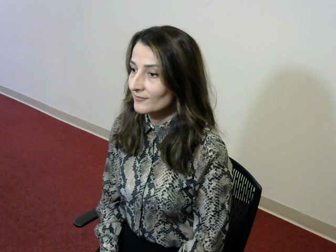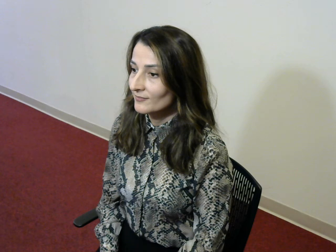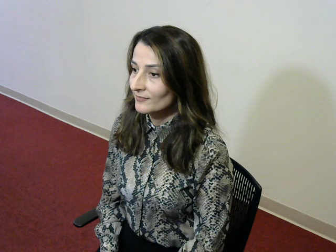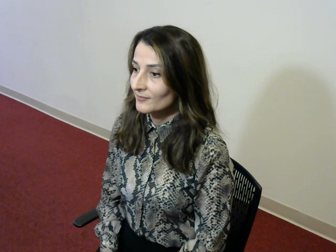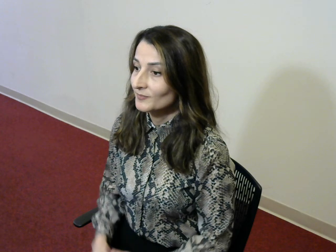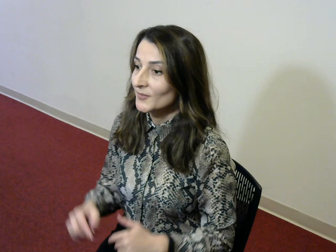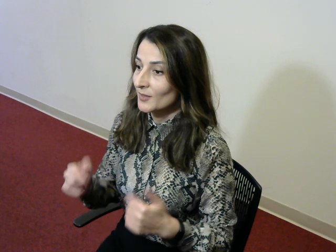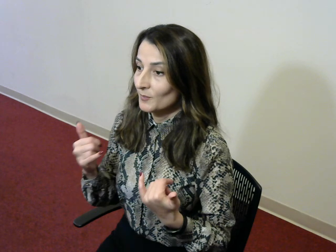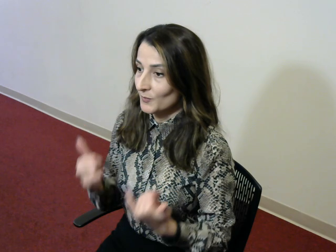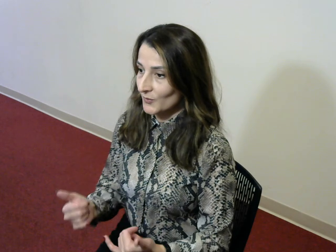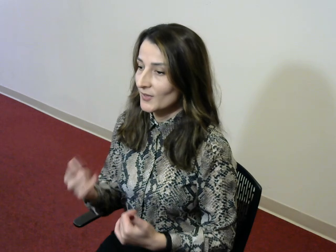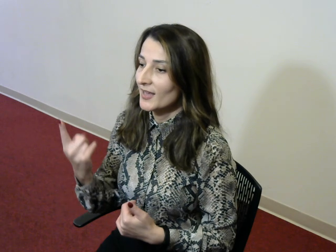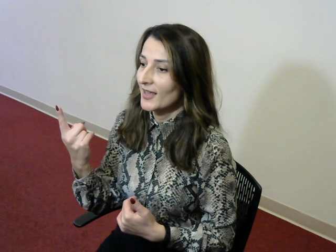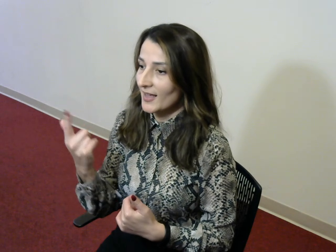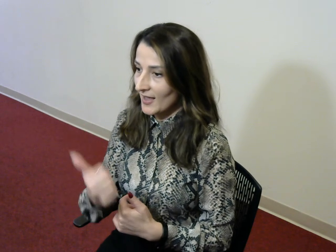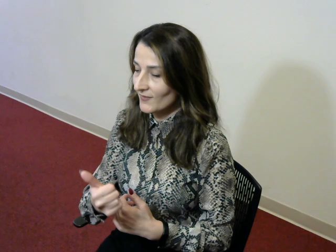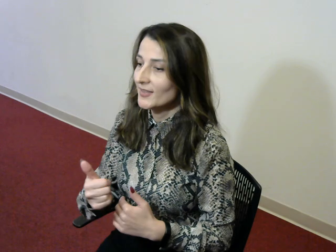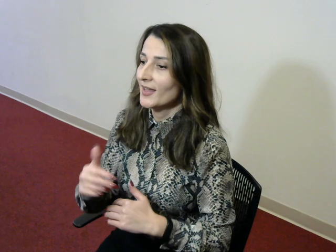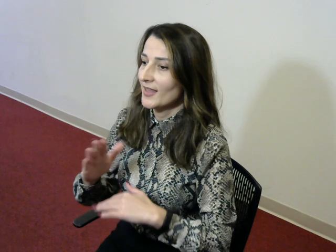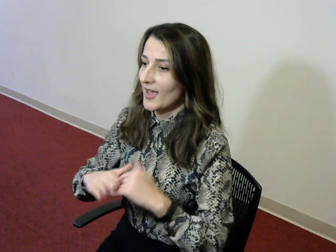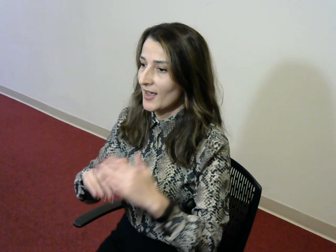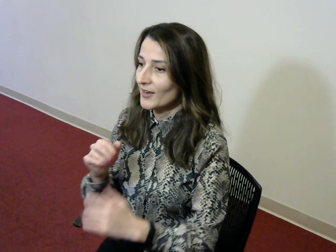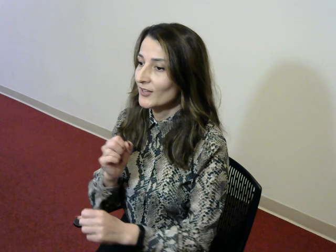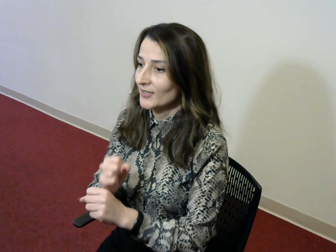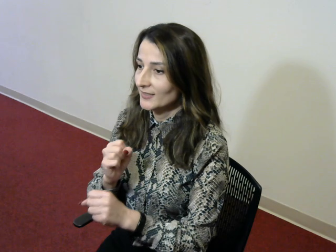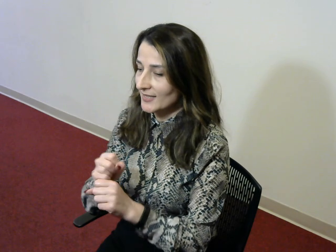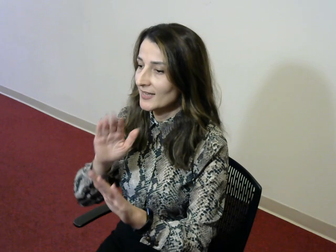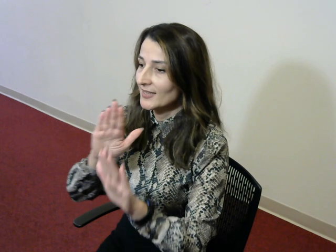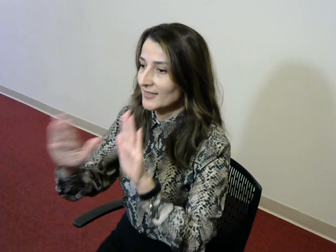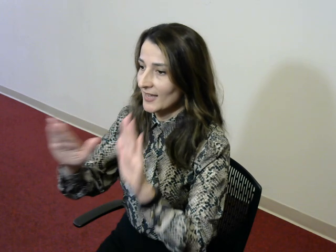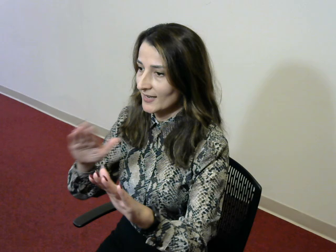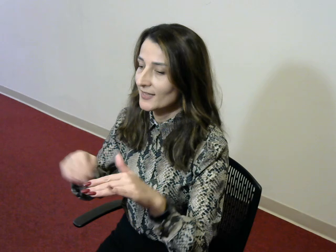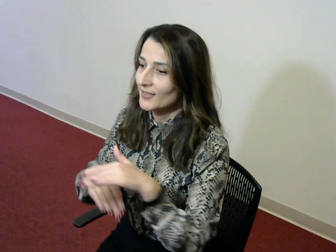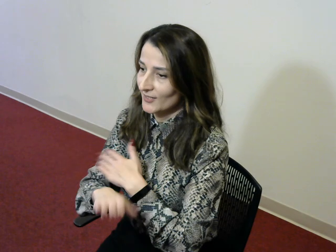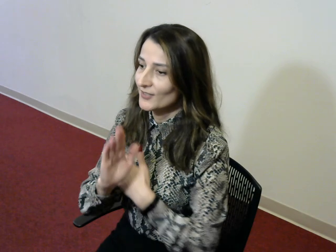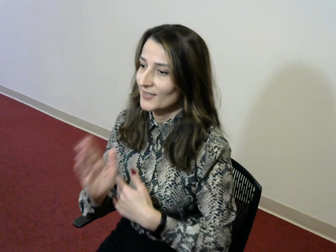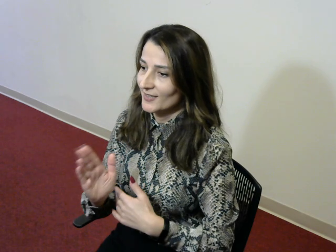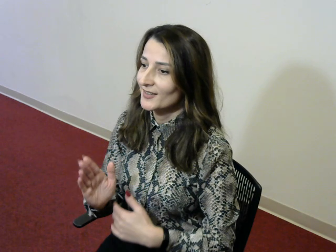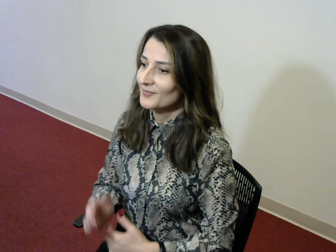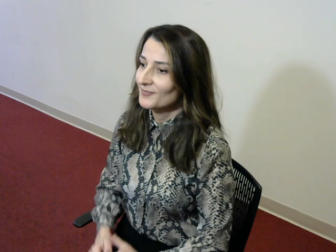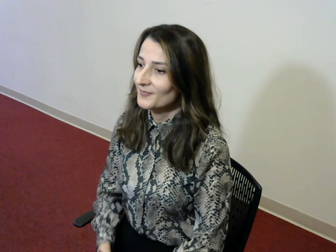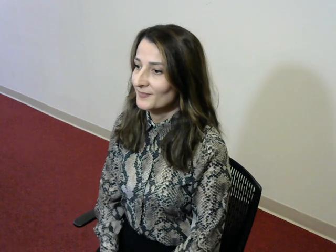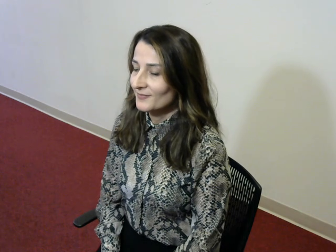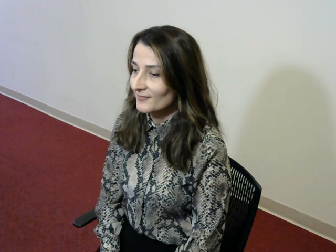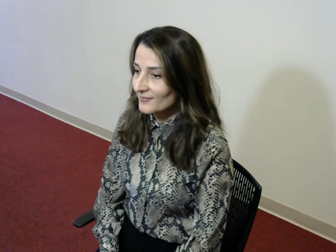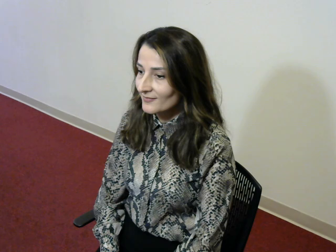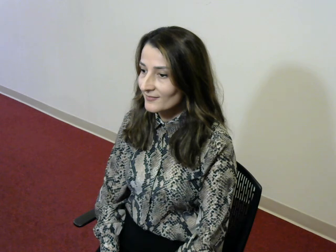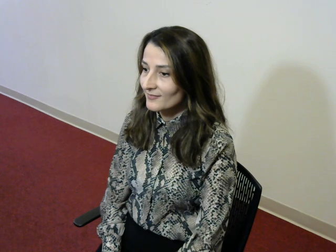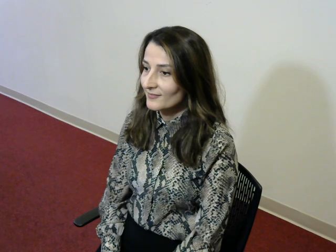Bu həftə əl işləri sərgisinə gedəcəm